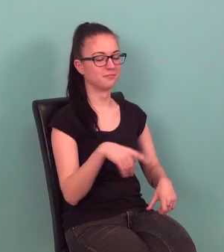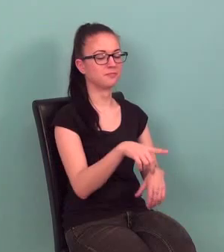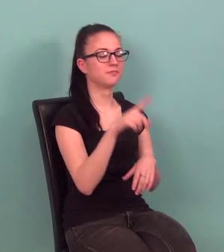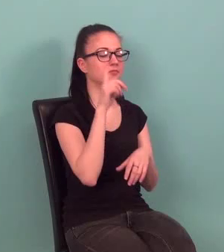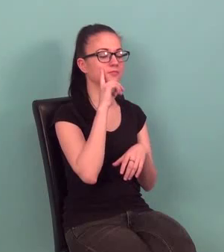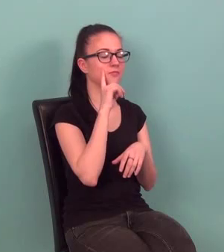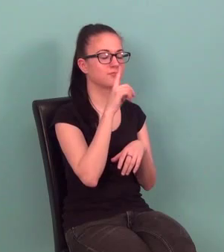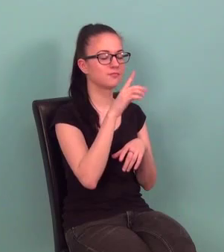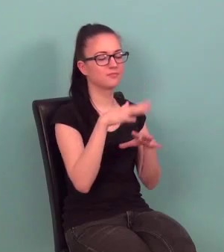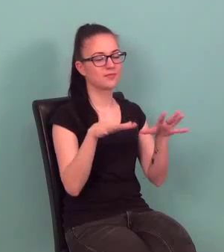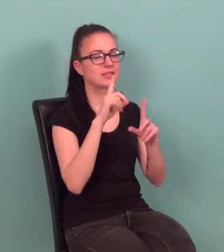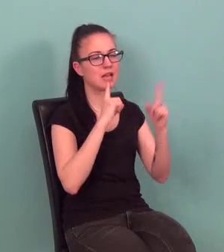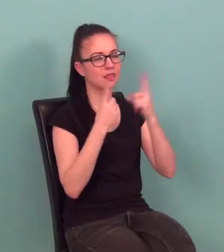Mężczyzna w sadzie.